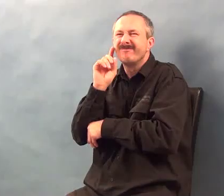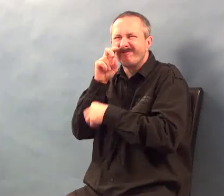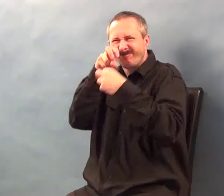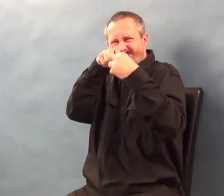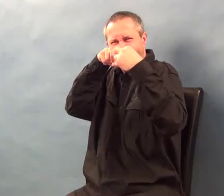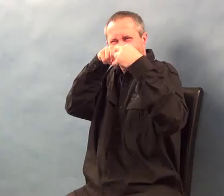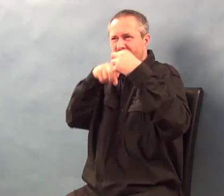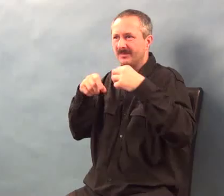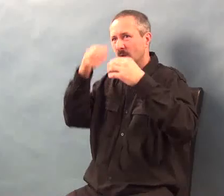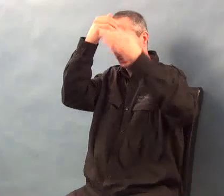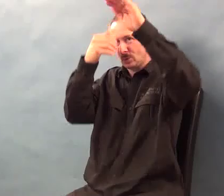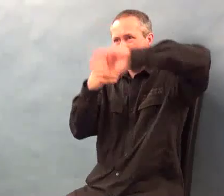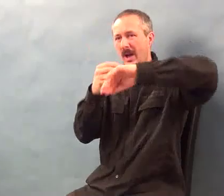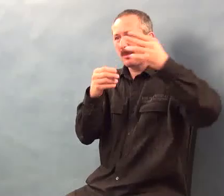Patrzą na siebie przez szkło.